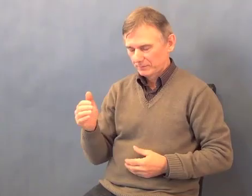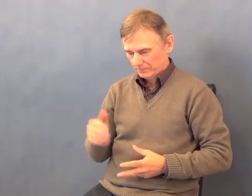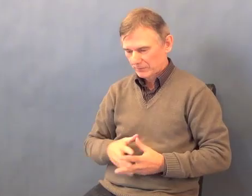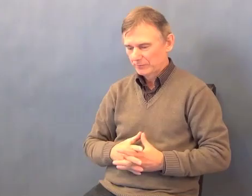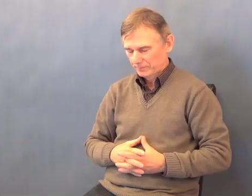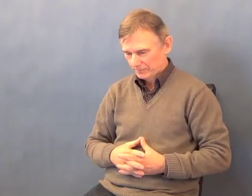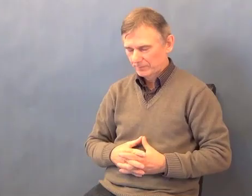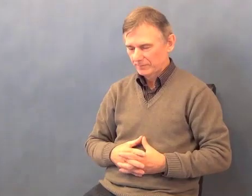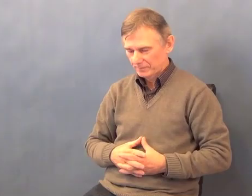Tak, można.